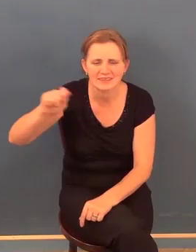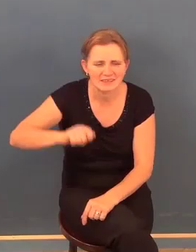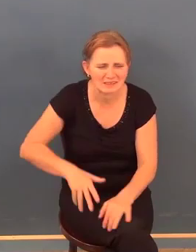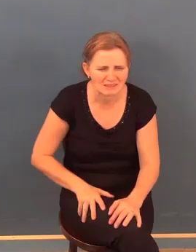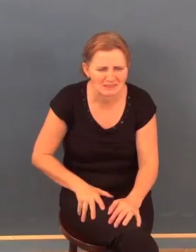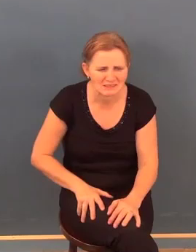Budzik dzwoni.